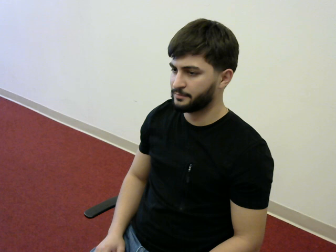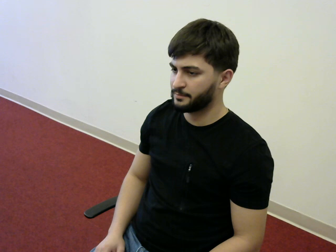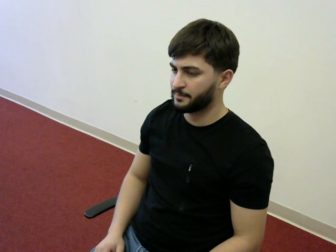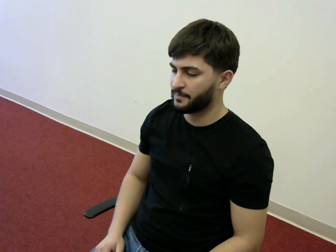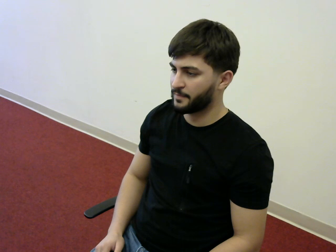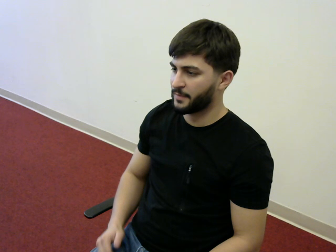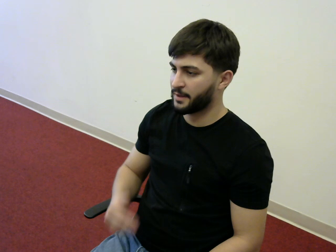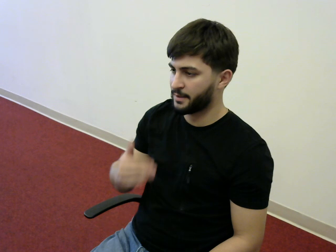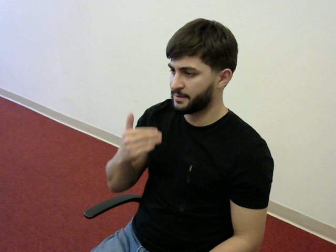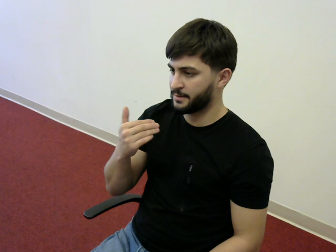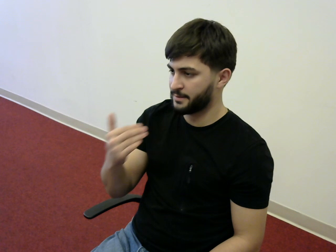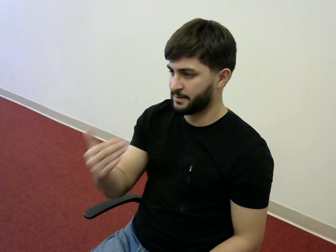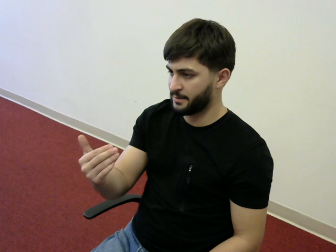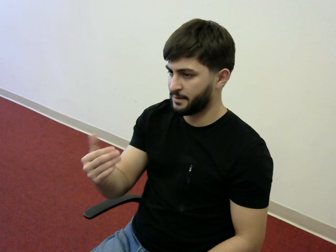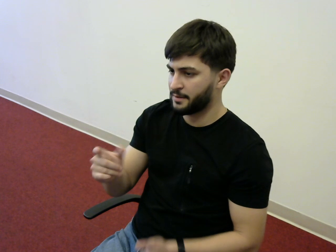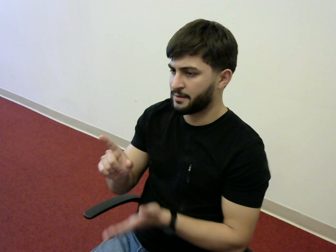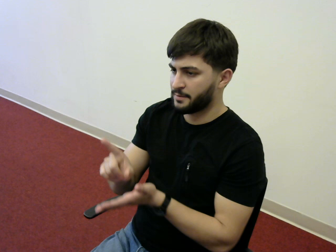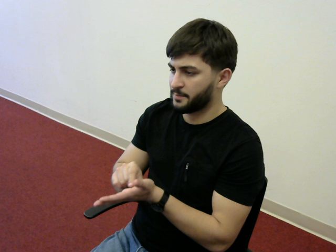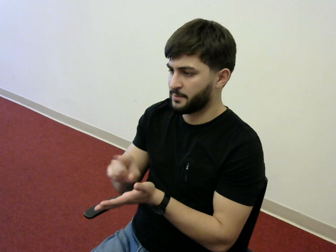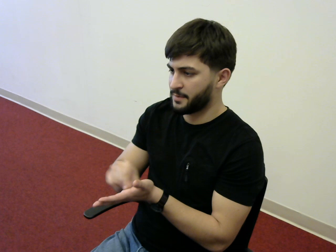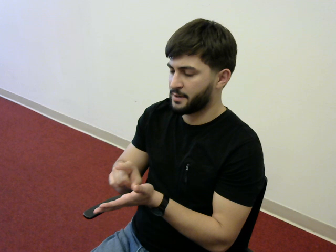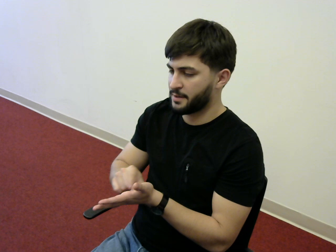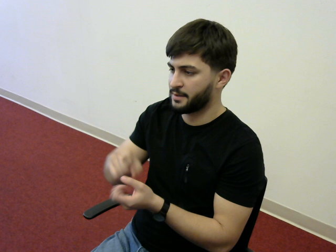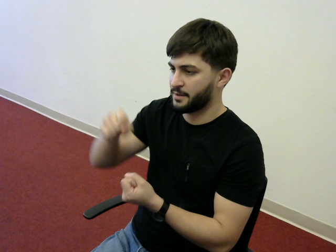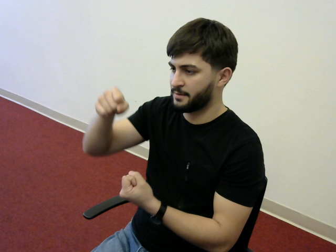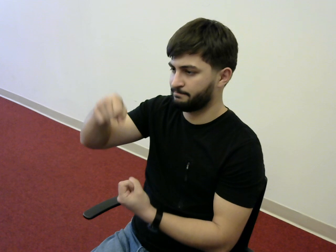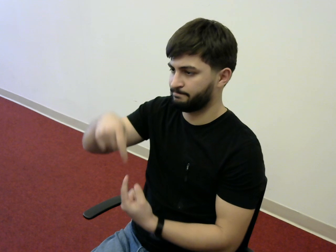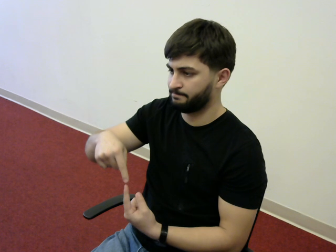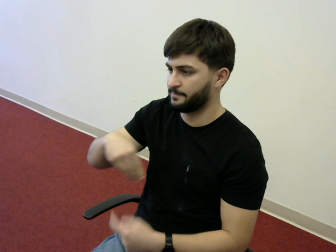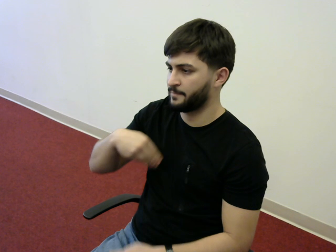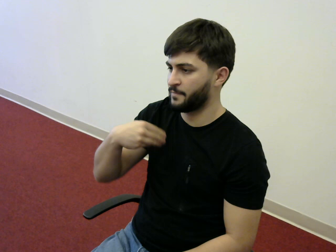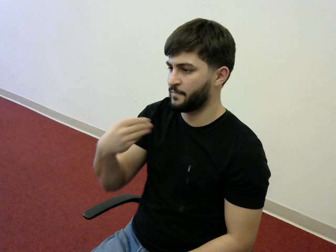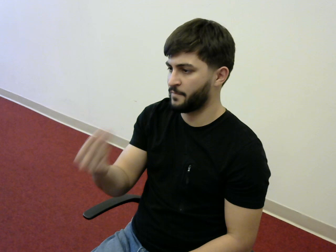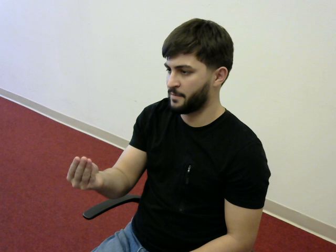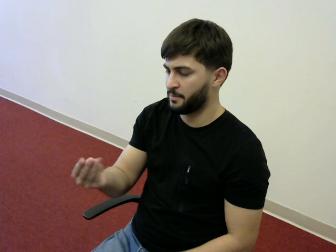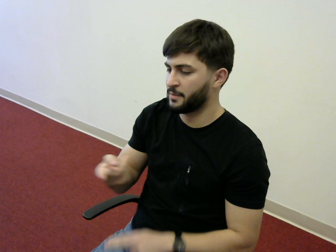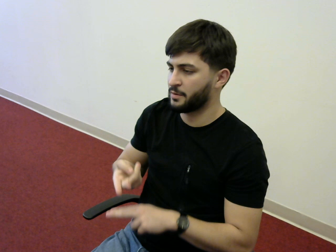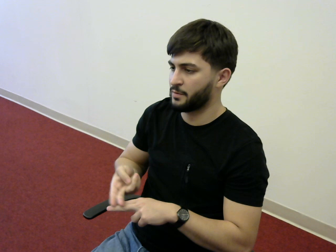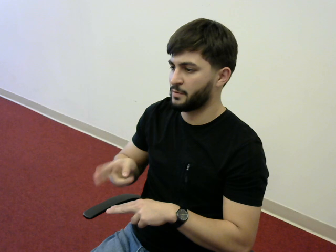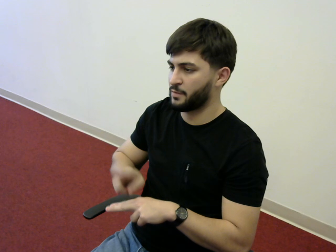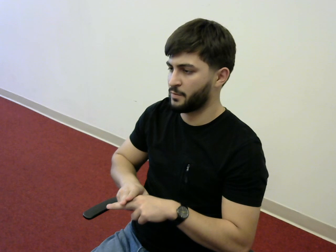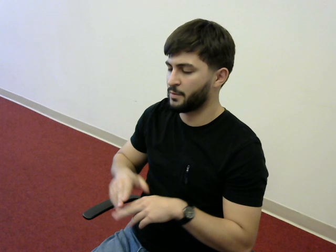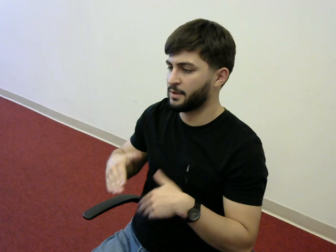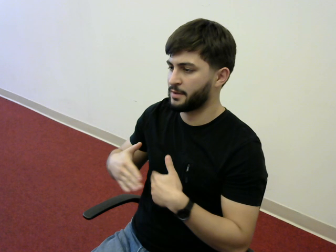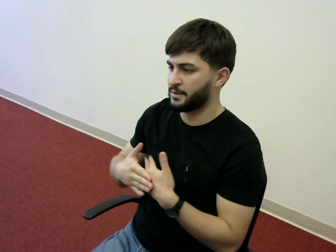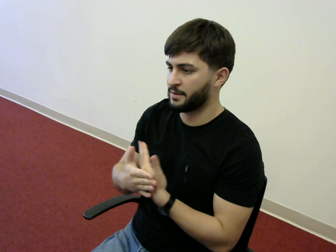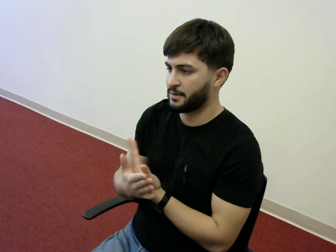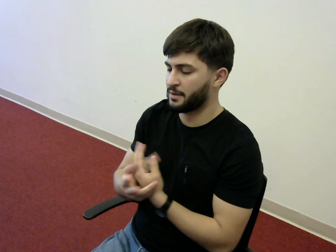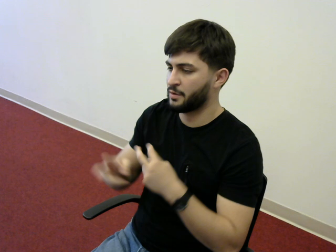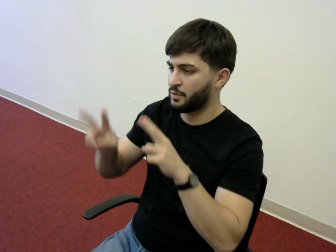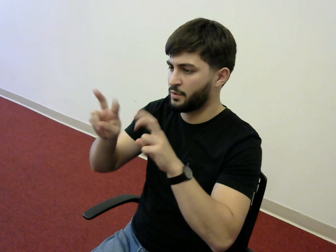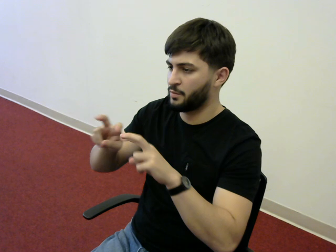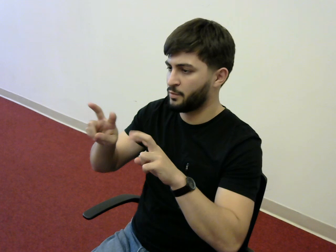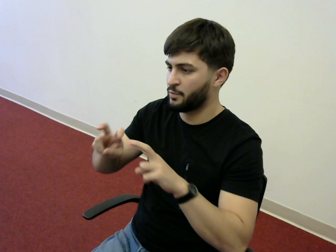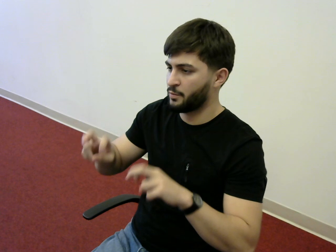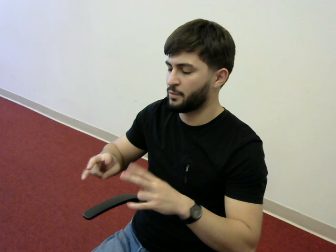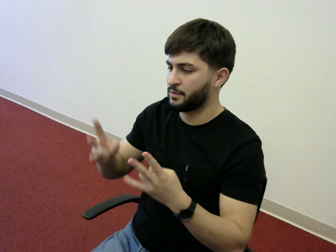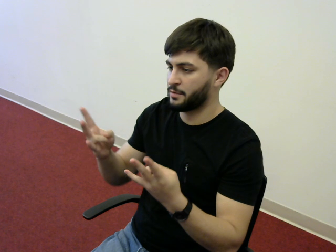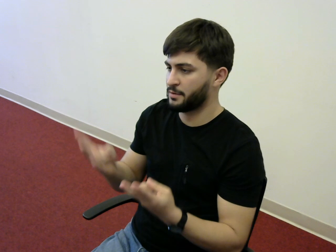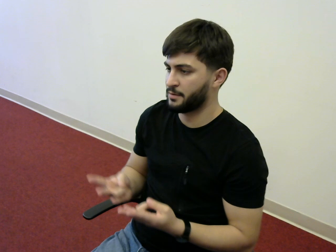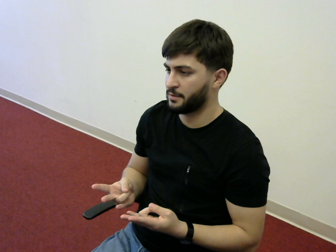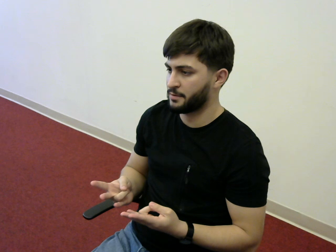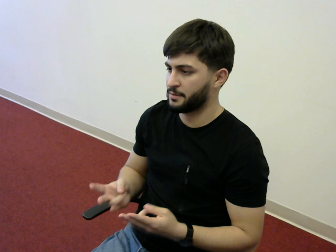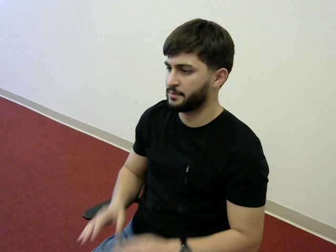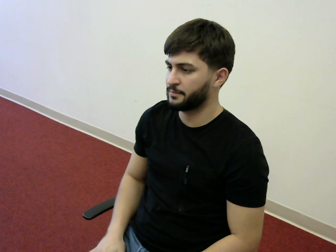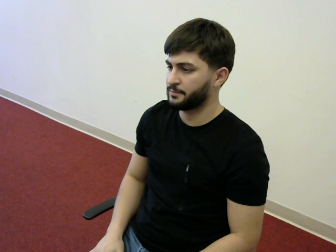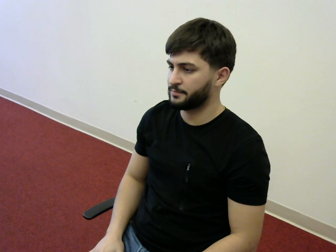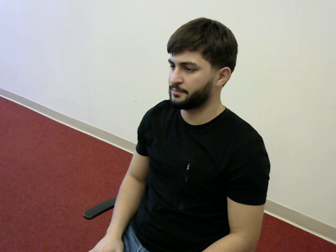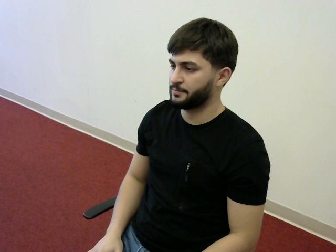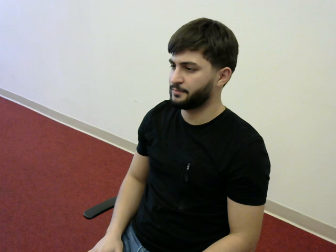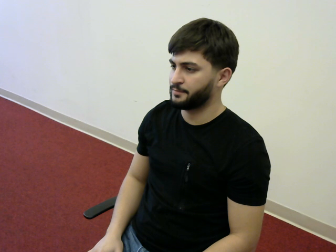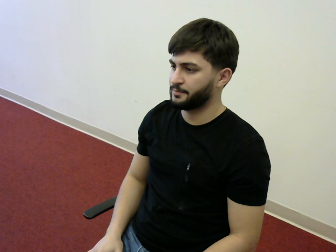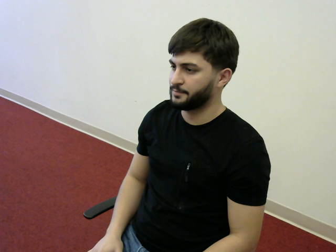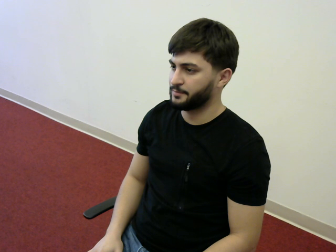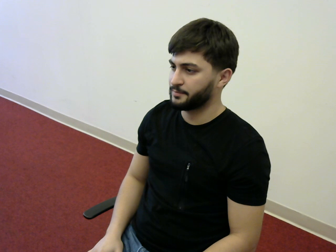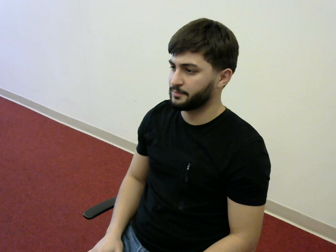Sizə pensiya təyin olunması üçün yenidən müayinə olunmalısınız